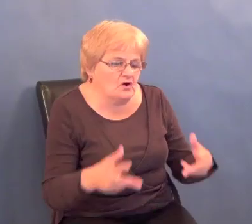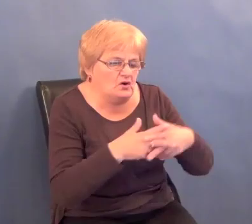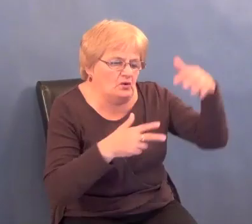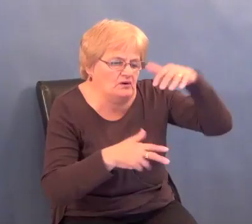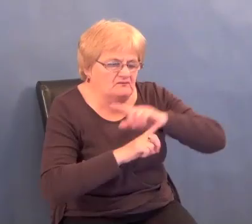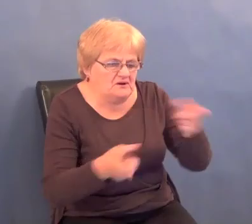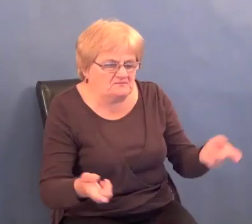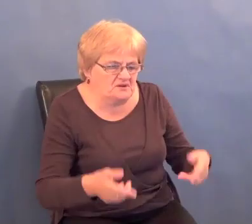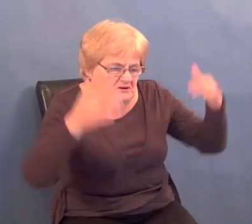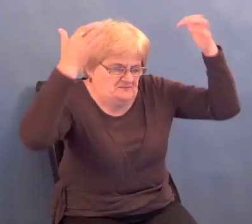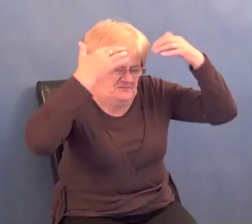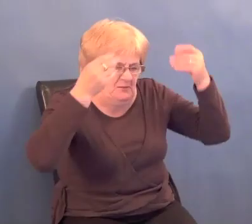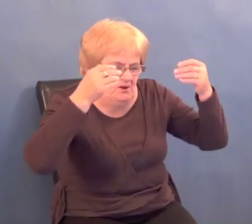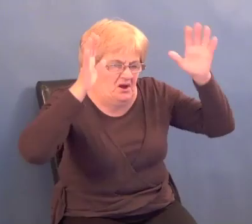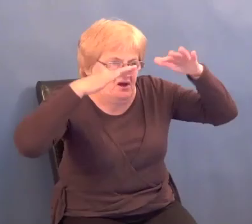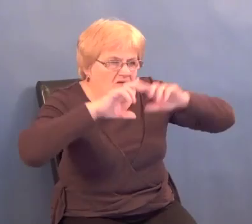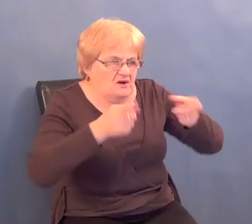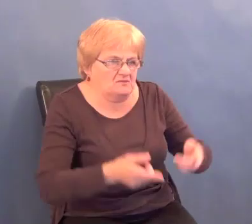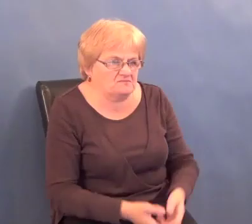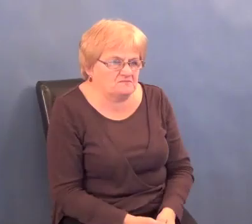Konie nie mogą stać na deszczu, ponieważ będą mokre.